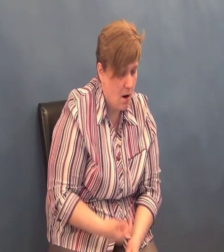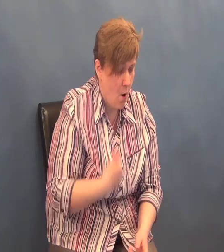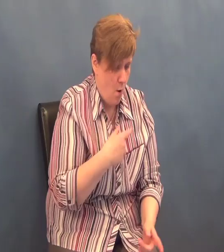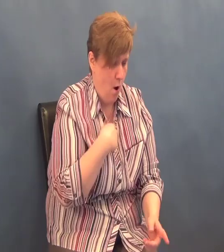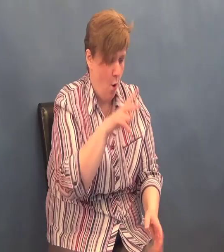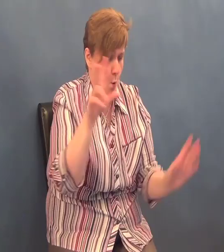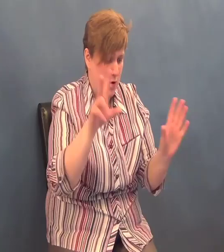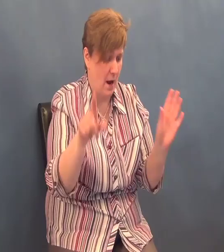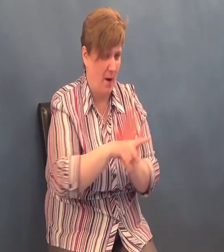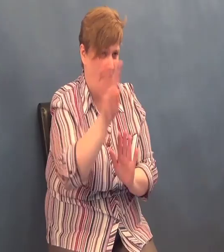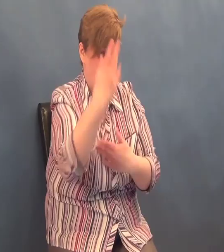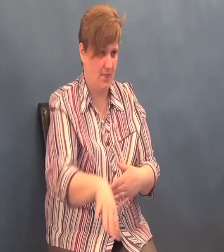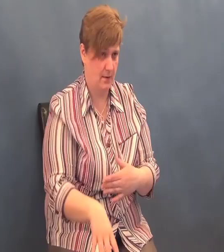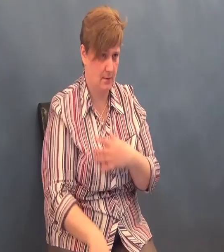Od ósmej do czwartej i koniec.